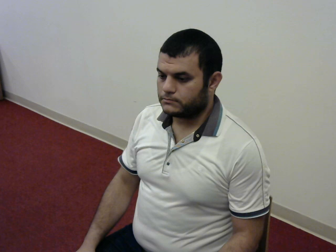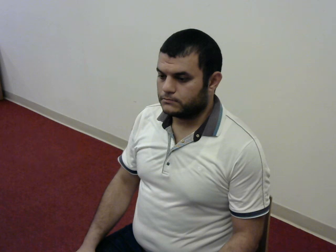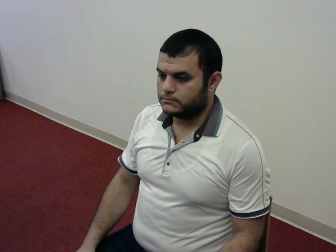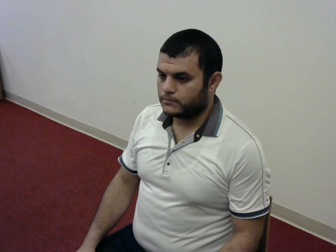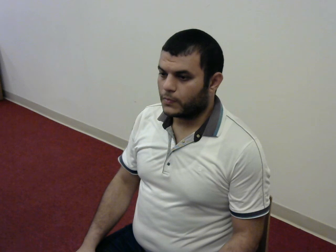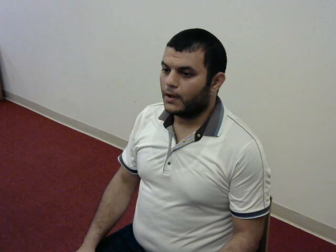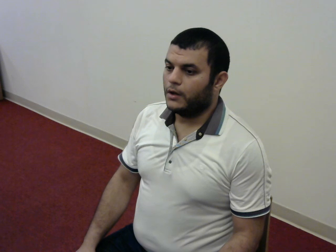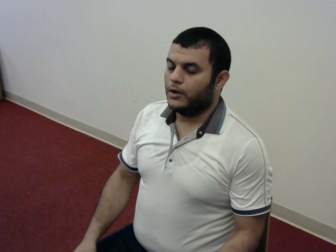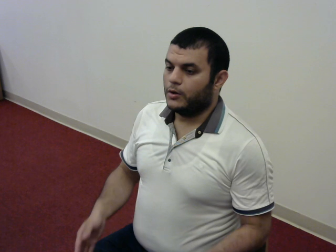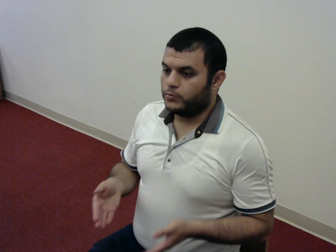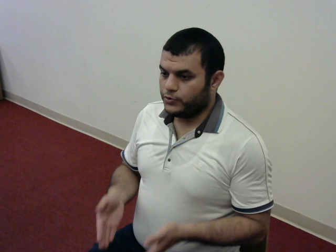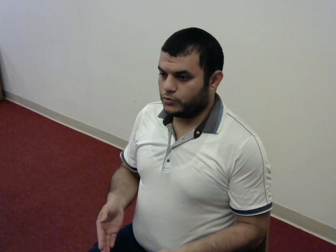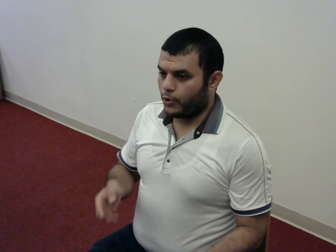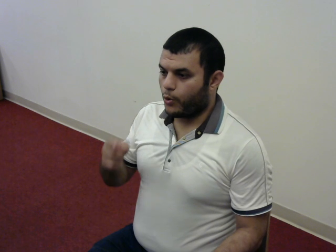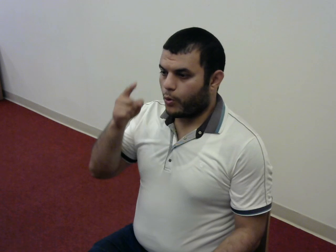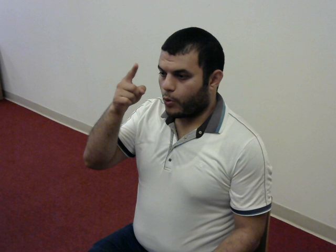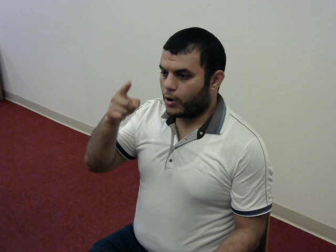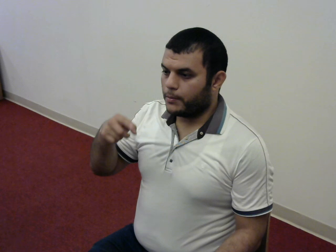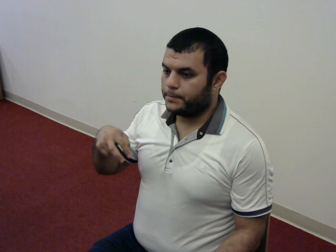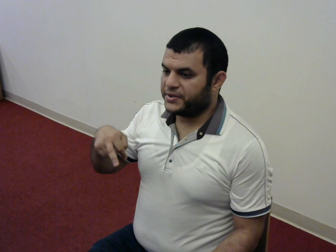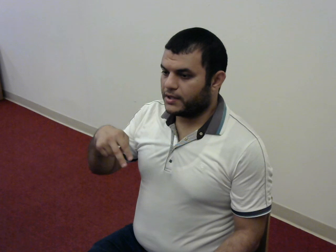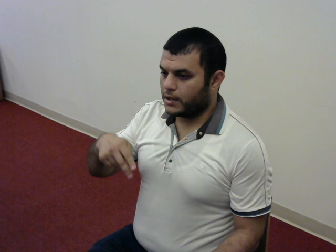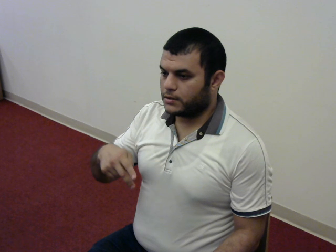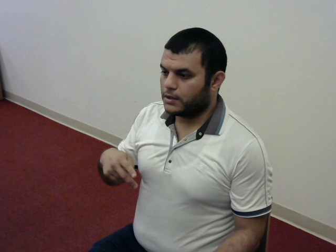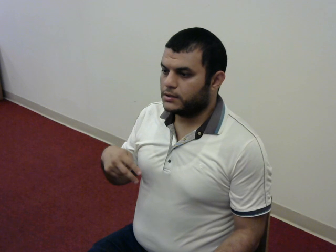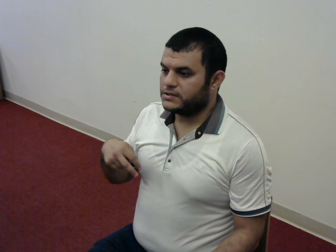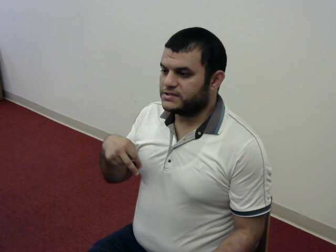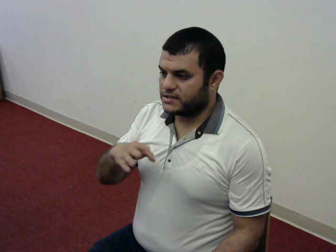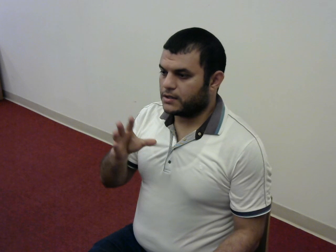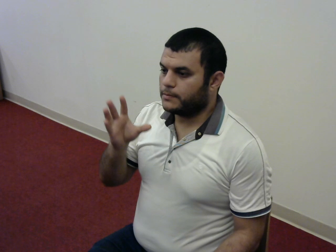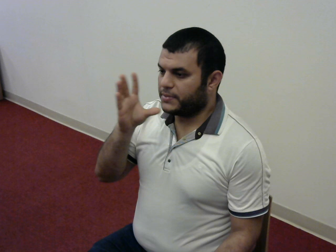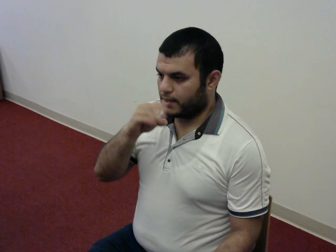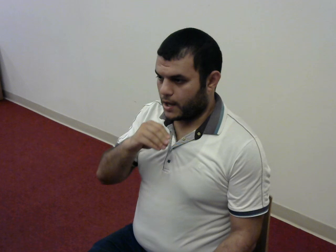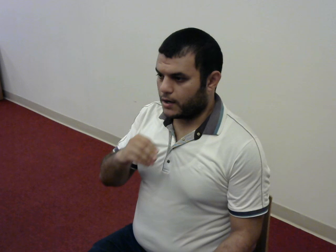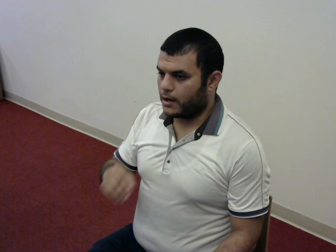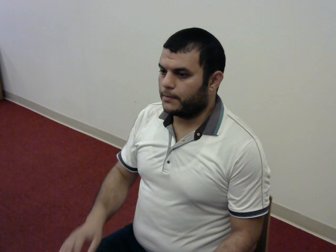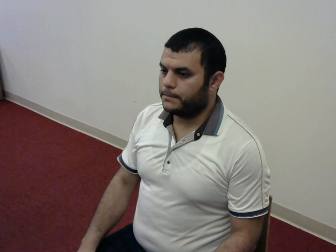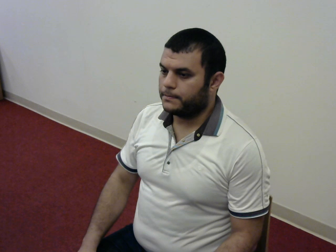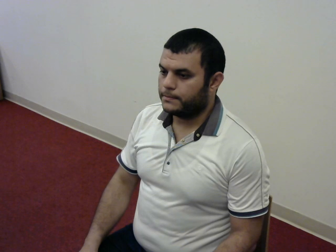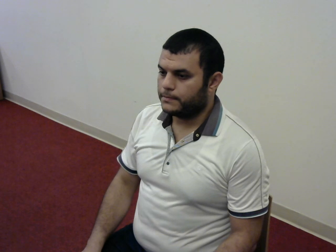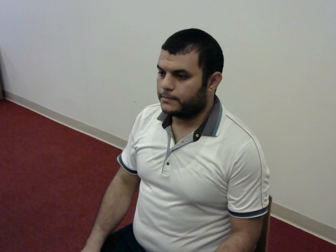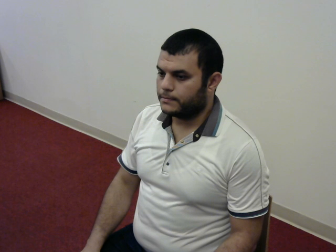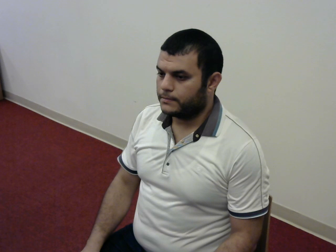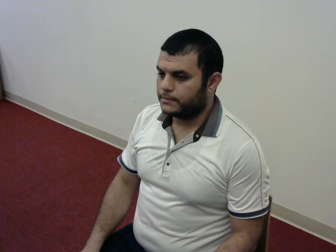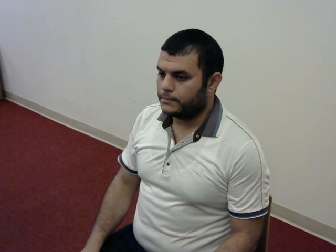Burdan ora piyada gedə bilərəmmi?